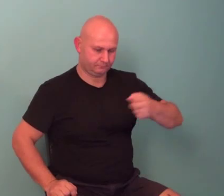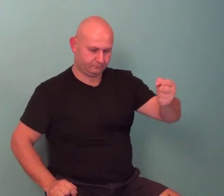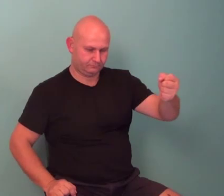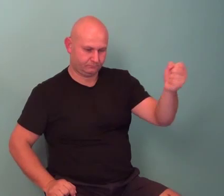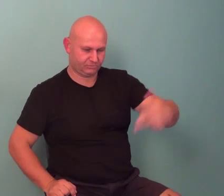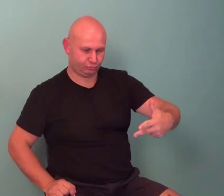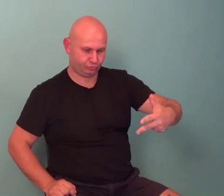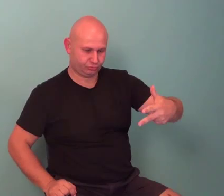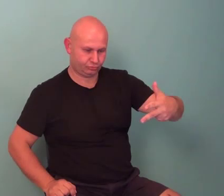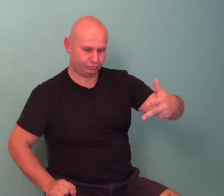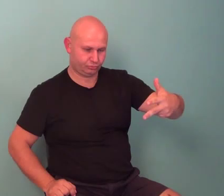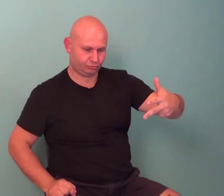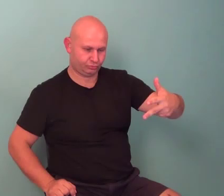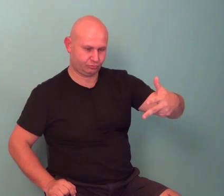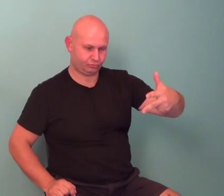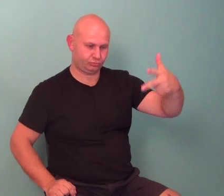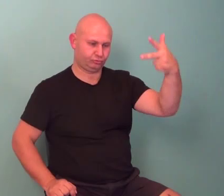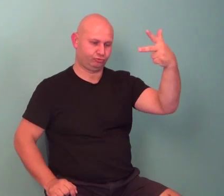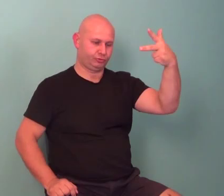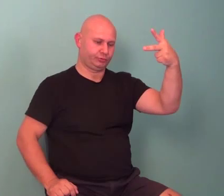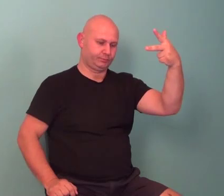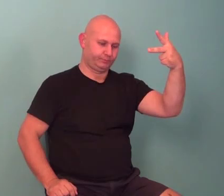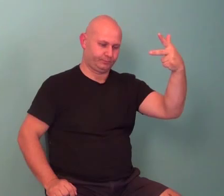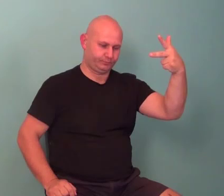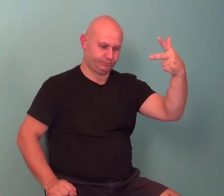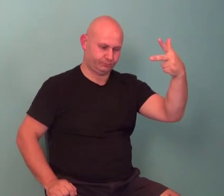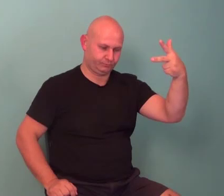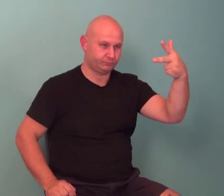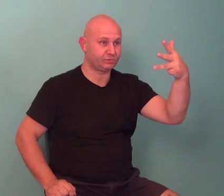Trzy.